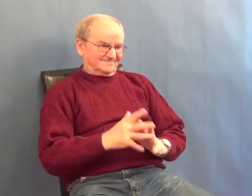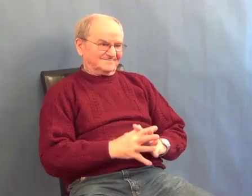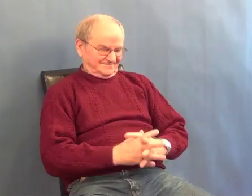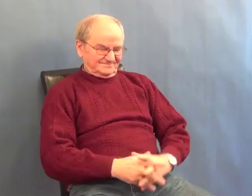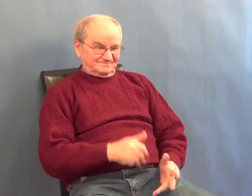Super.